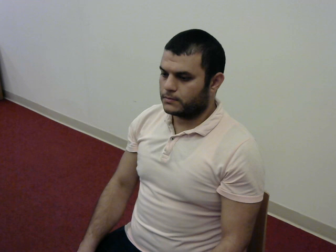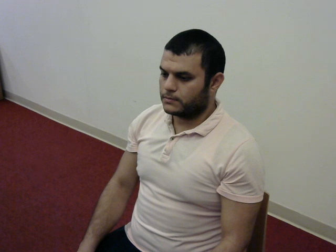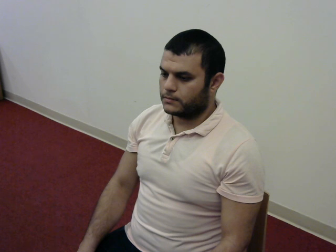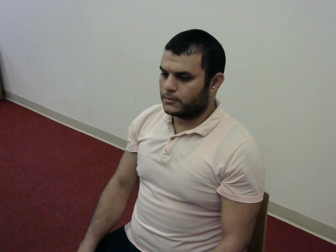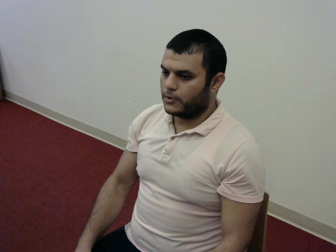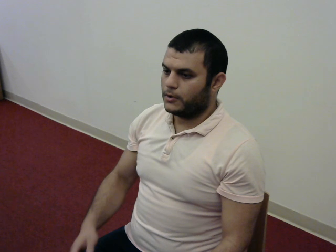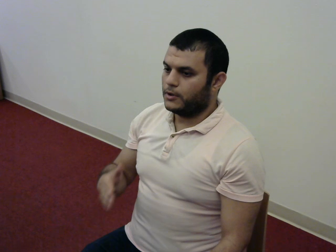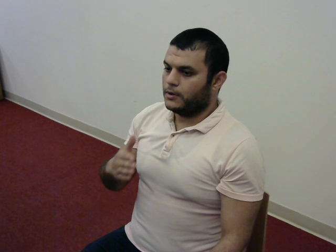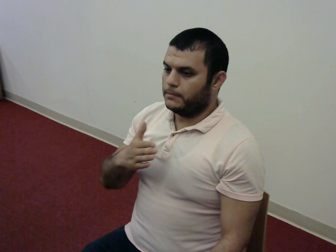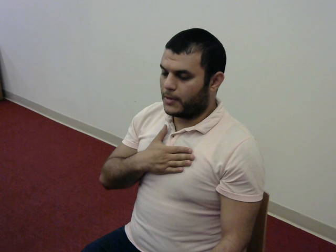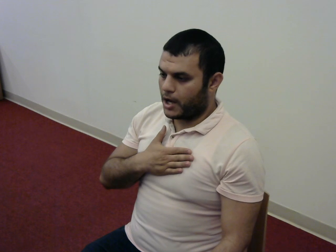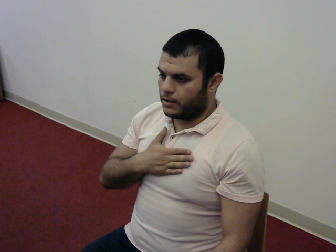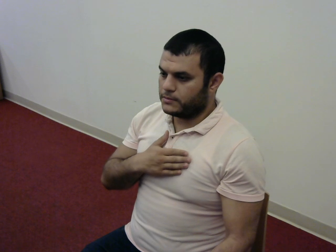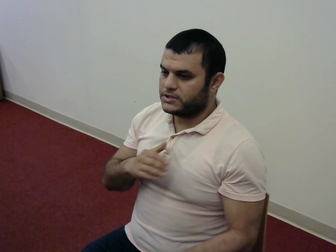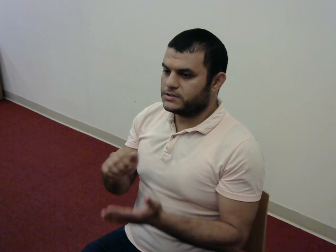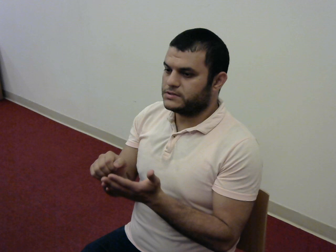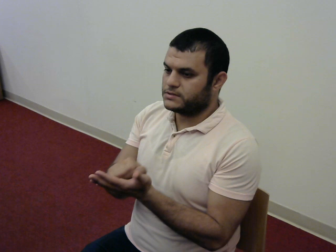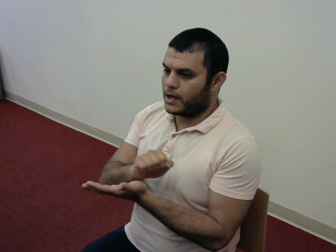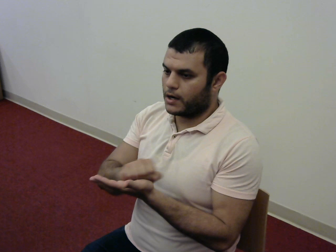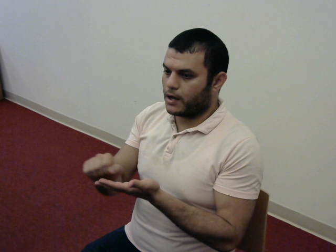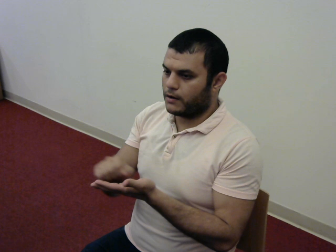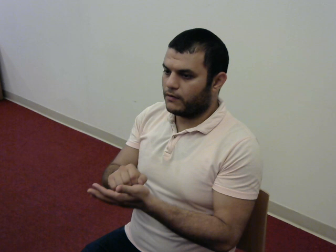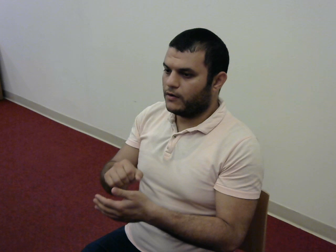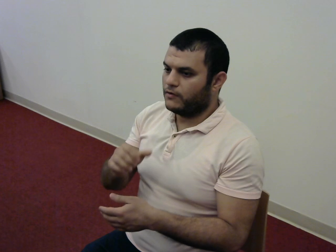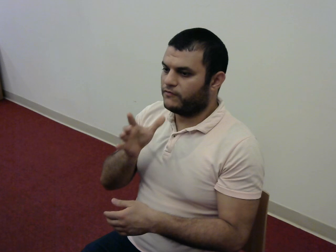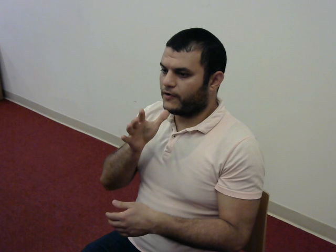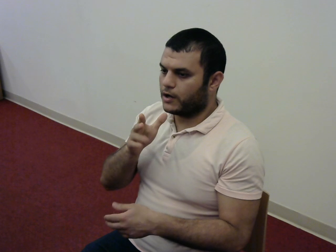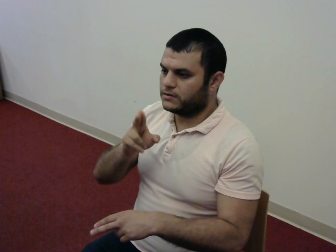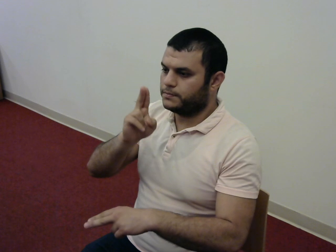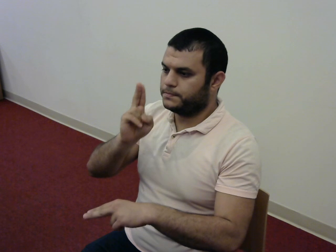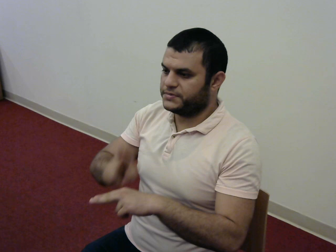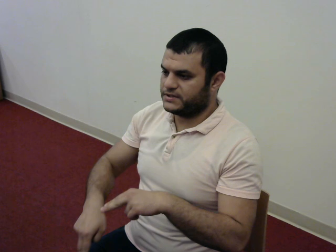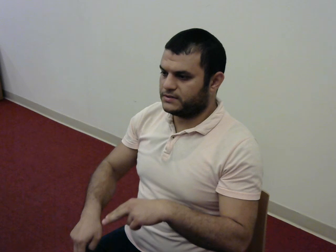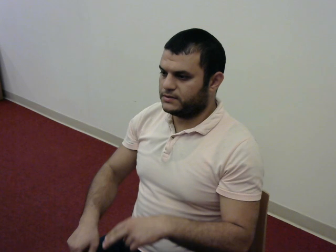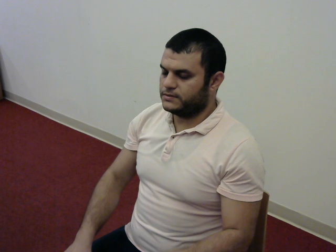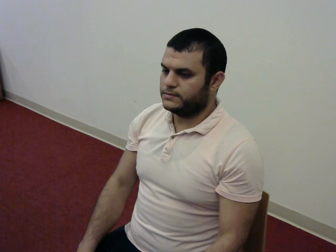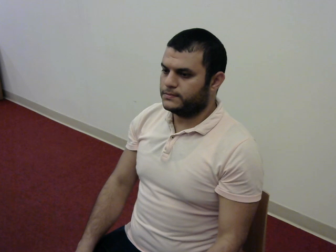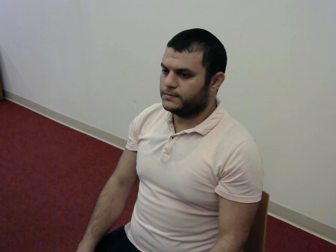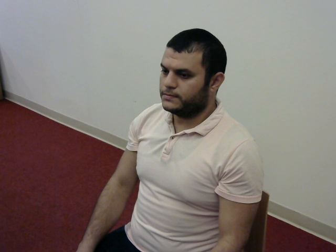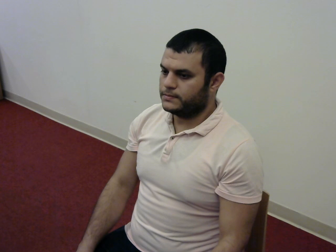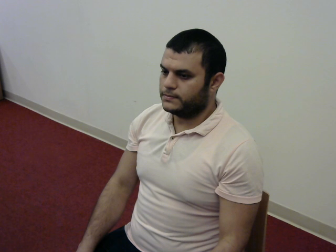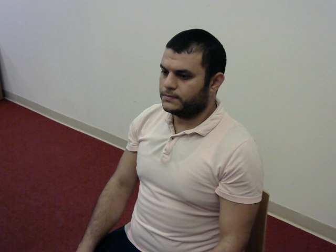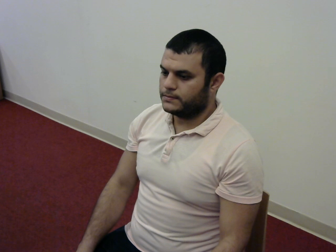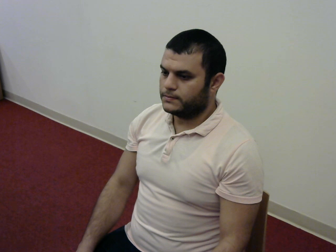Mənim sənədimin vaxtı bitib